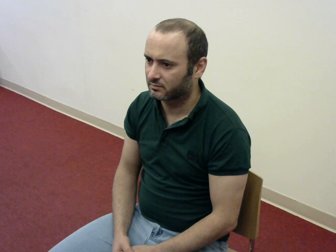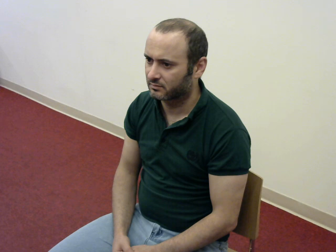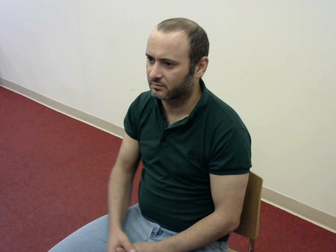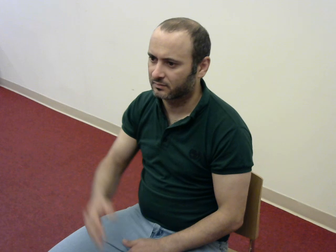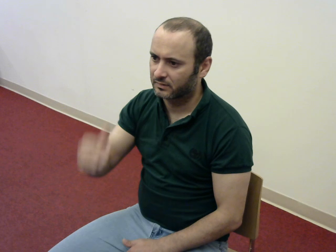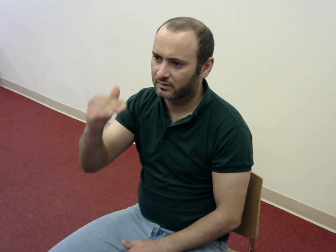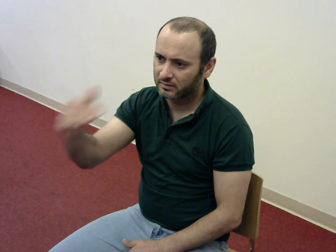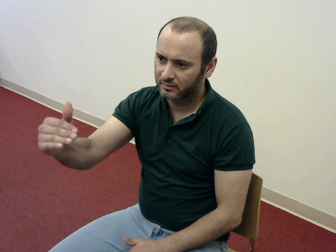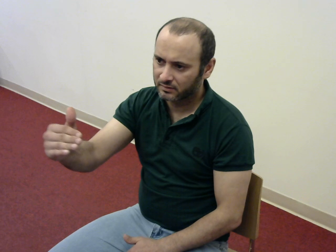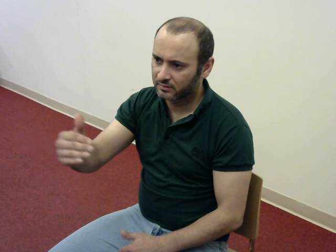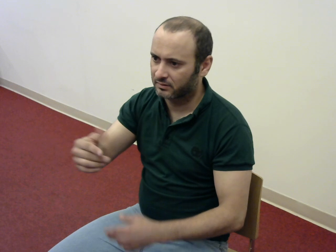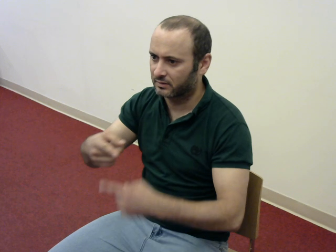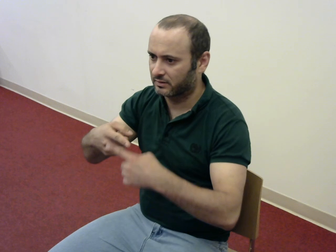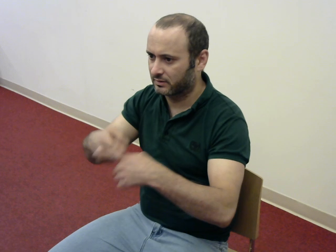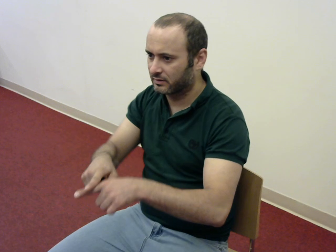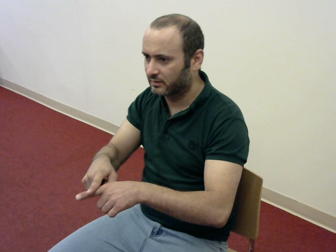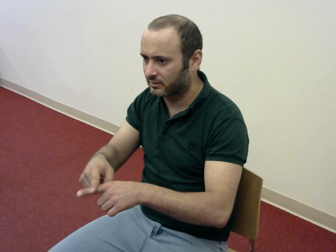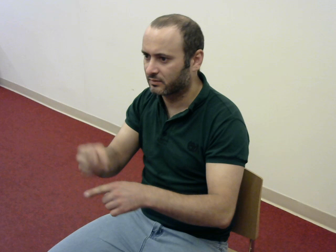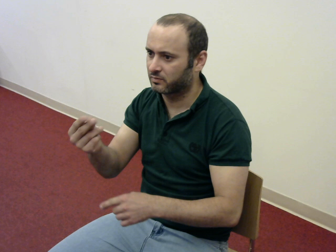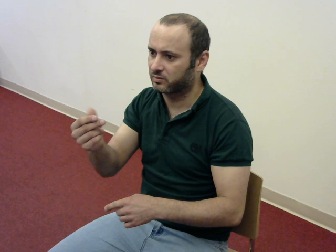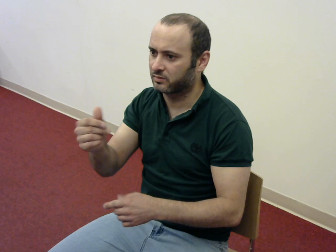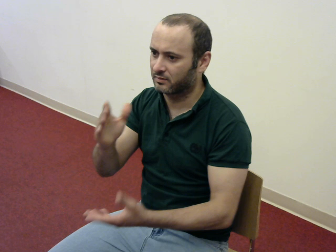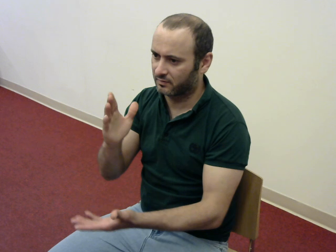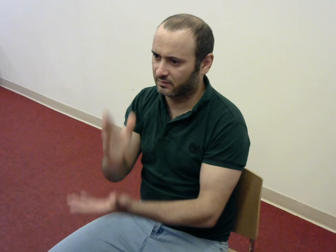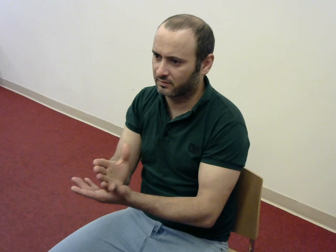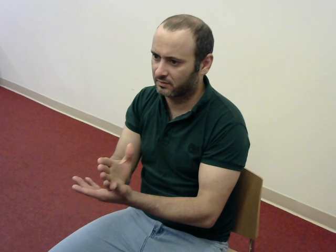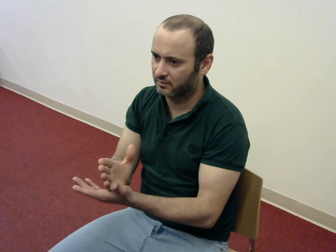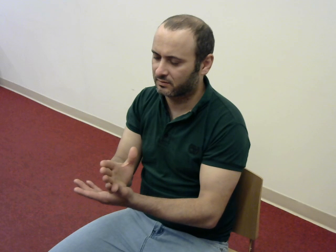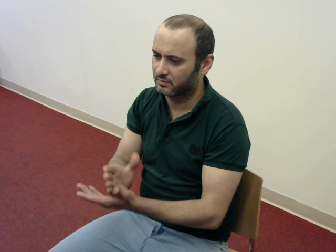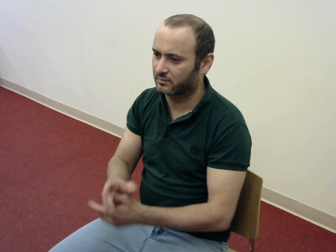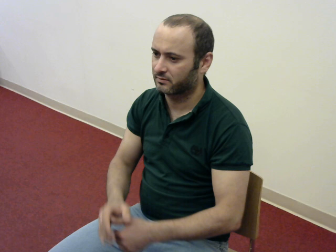Sizdə xırda pul varmı?